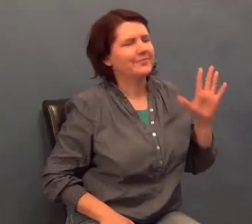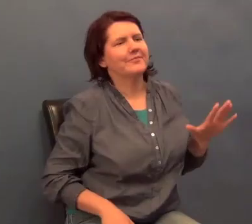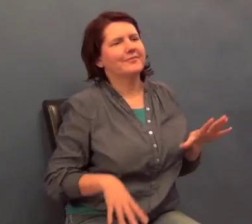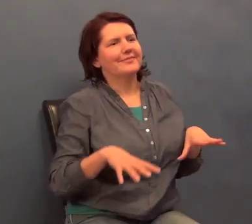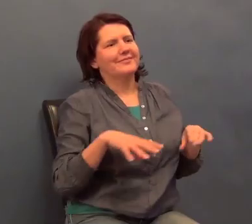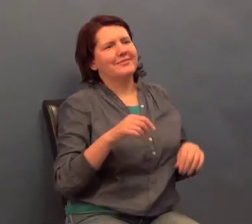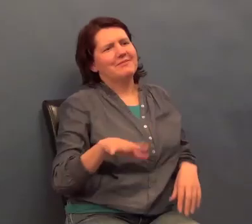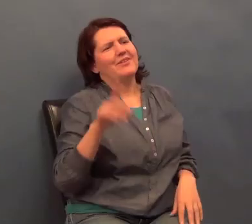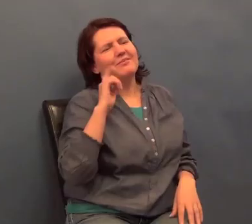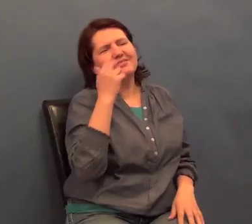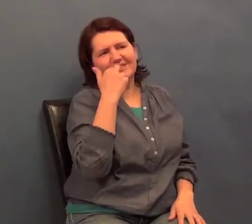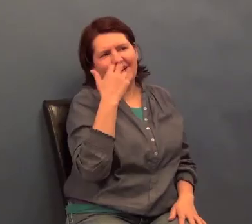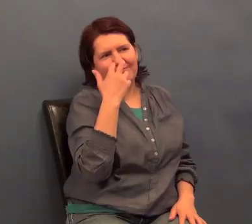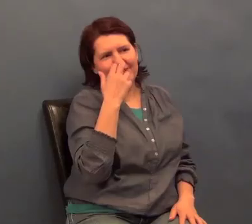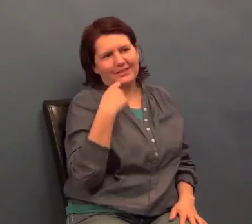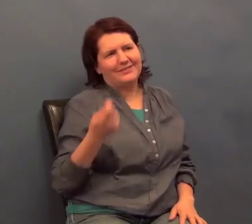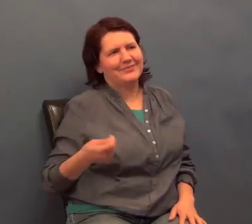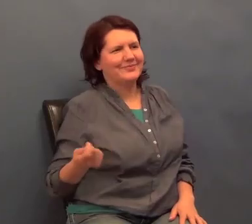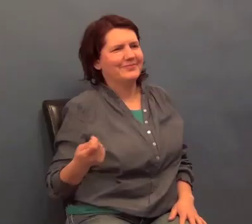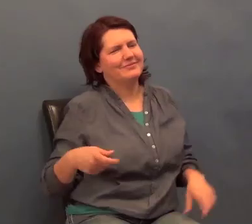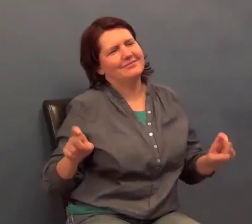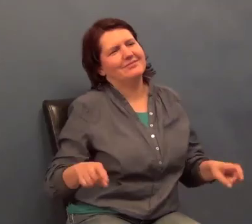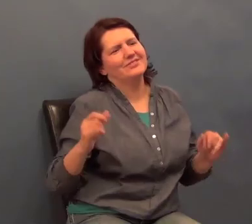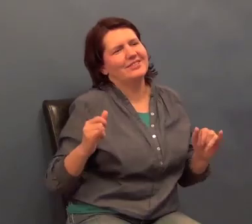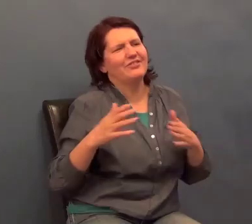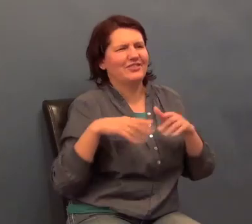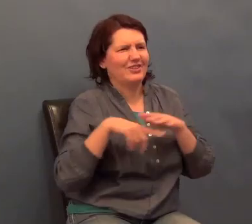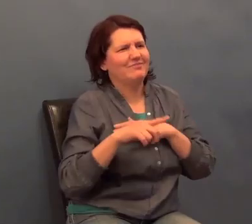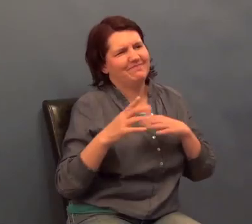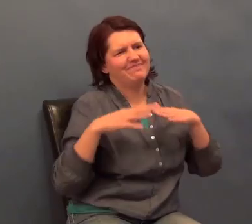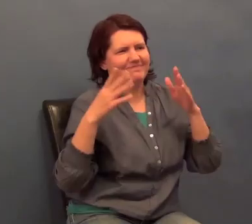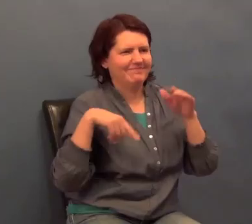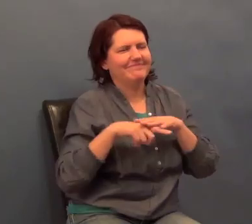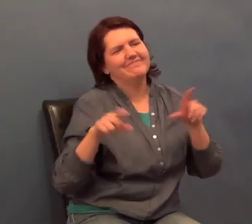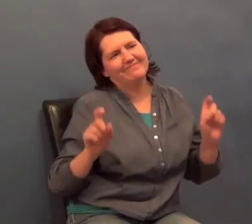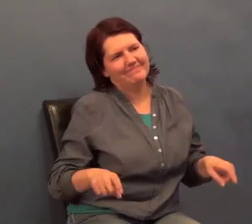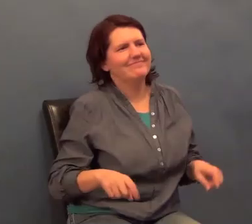Na początku są mały chłopiec i Charlie Chaplin, który siedzi w domu.